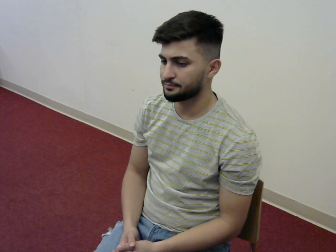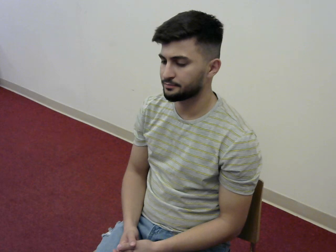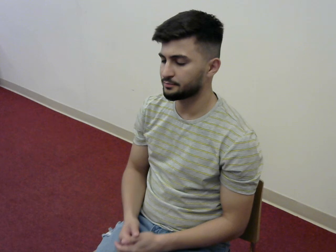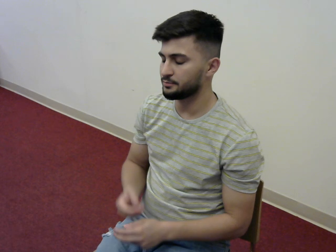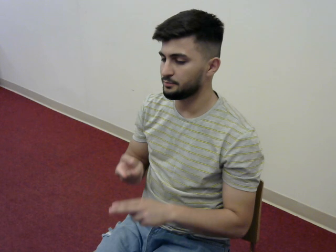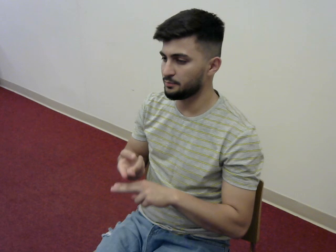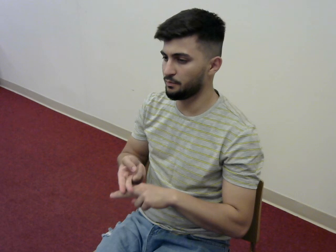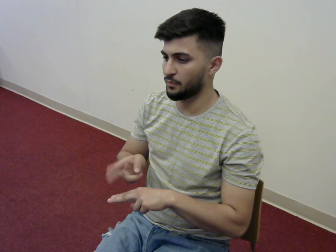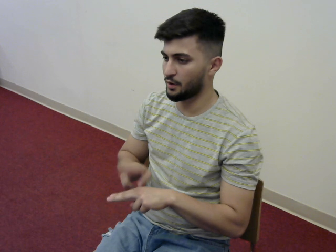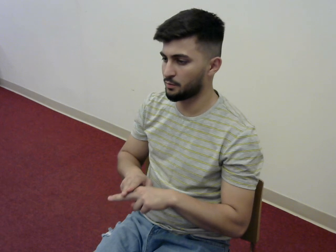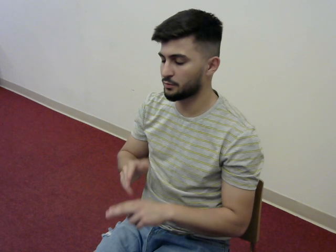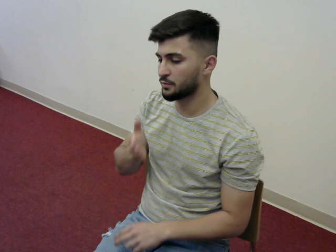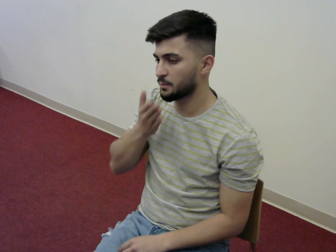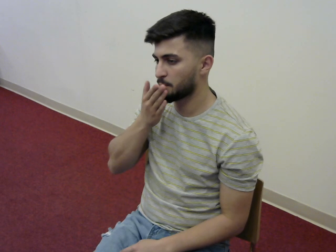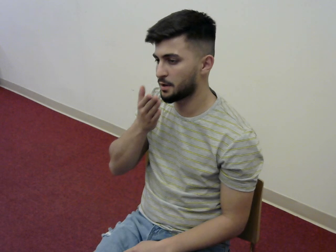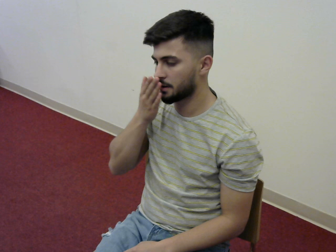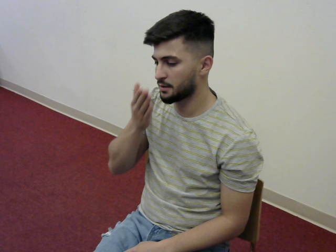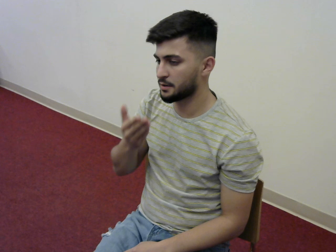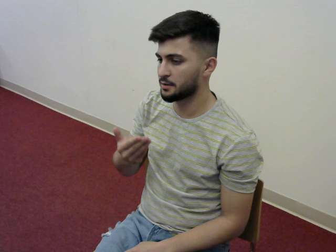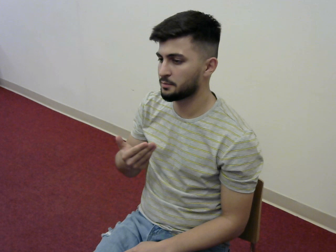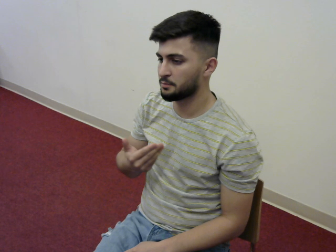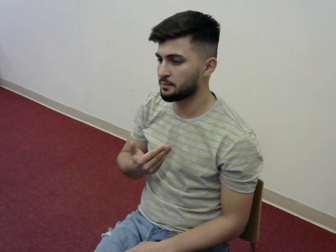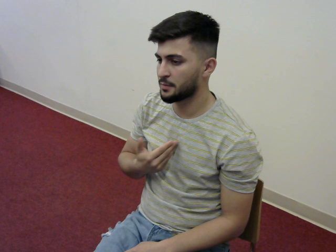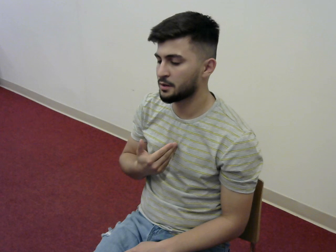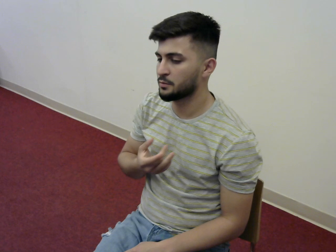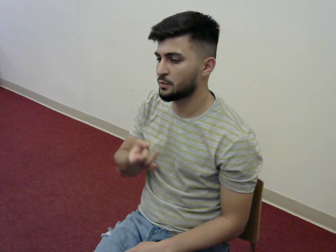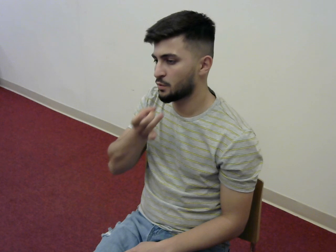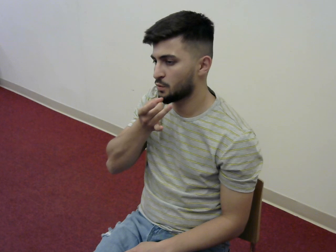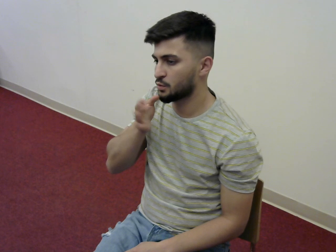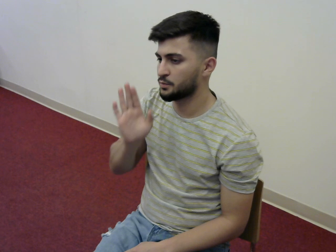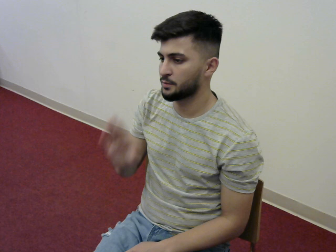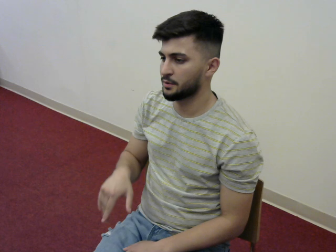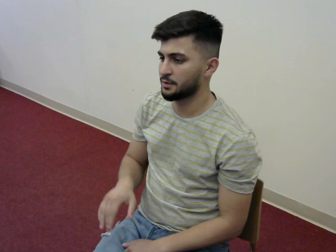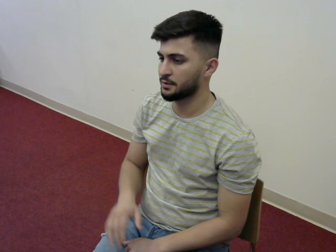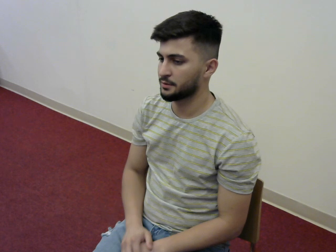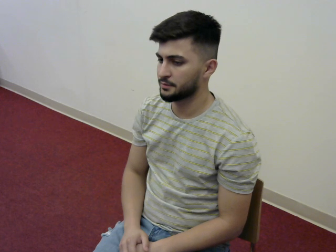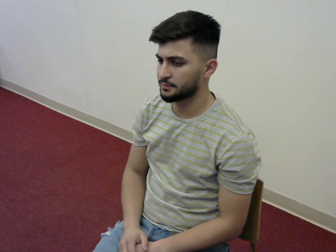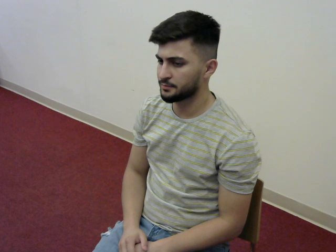Bu ətir mənim xoşuma gəlir